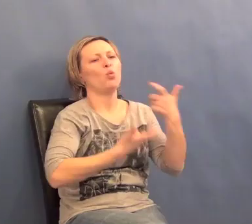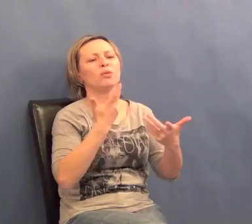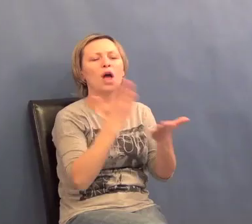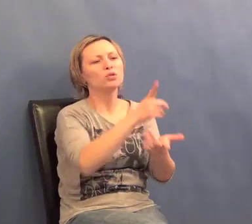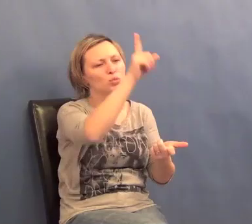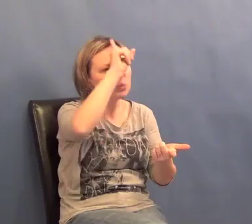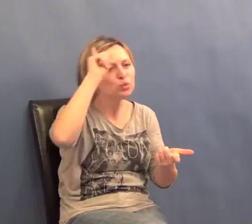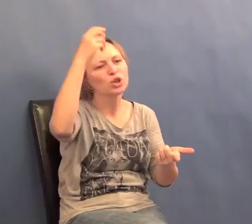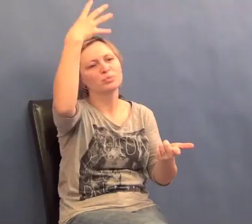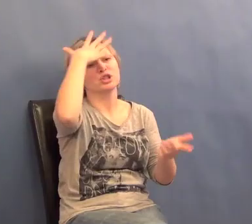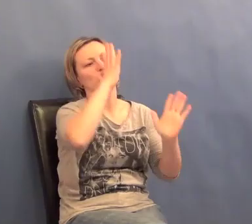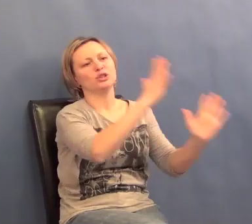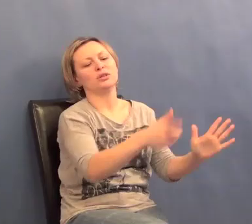Tylko ludzie korzystają z tego prysznica.